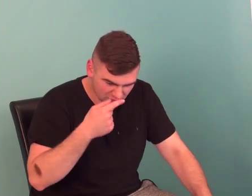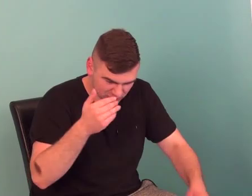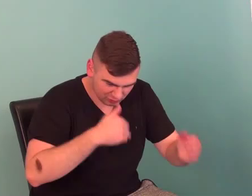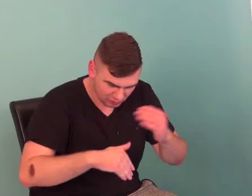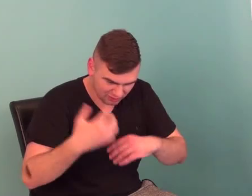I góry.